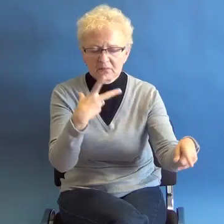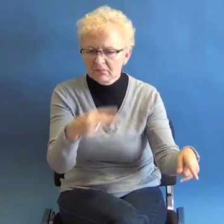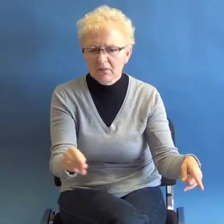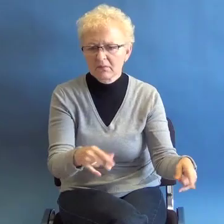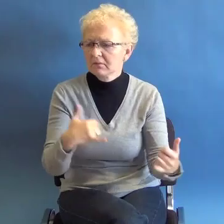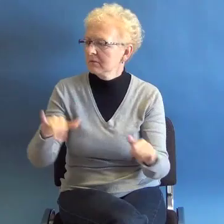Trzeba przenieść w inne miejsce.